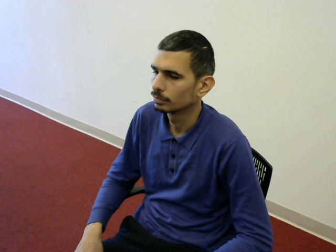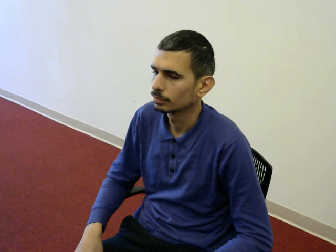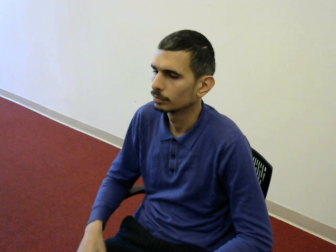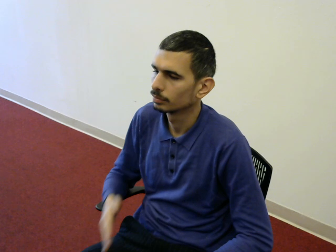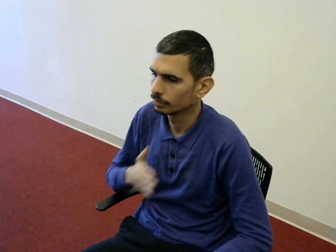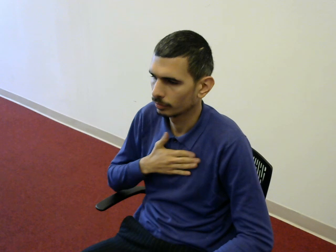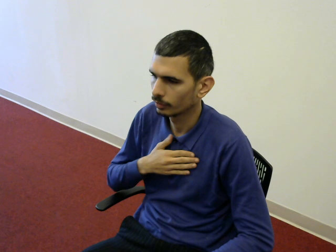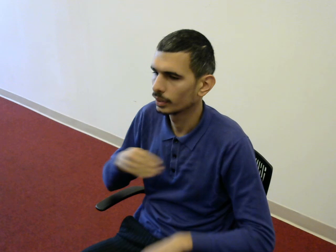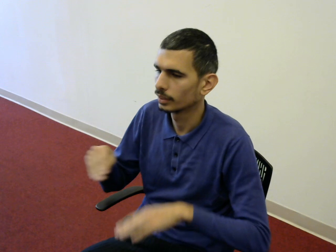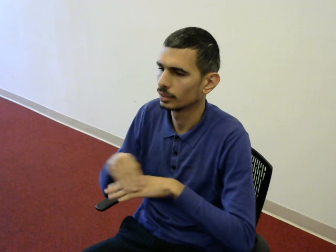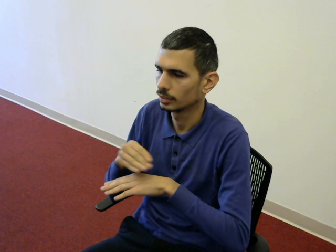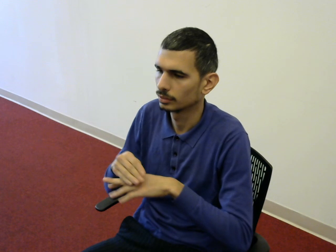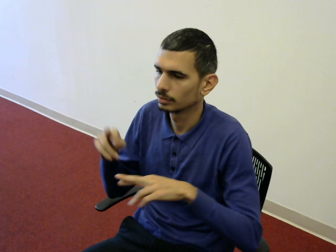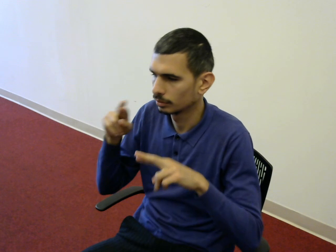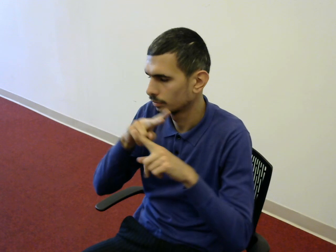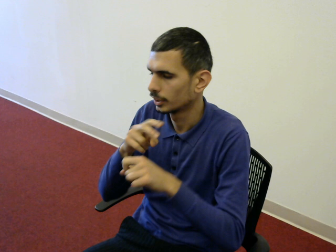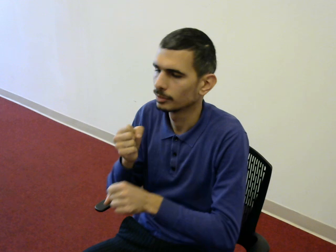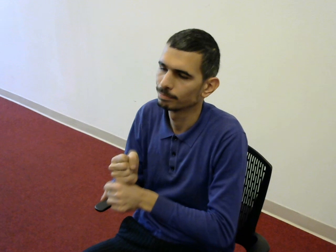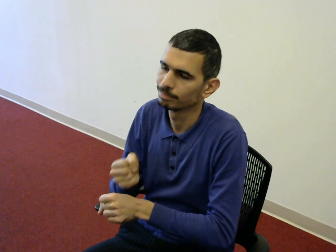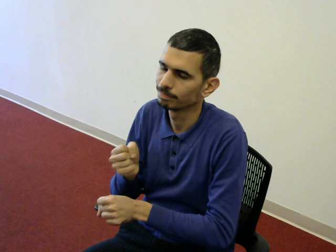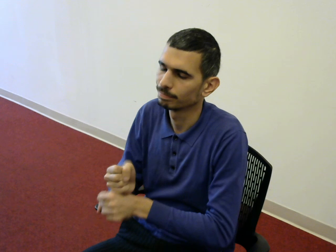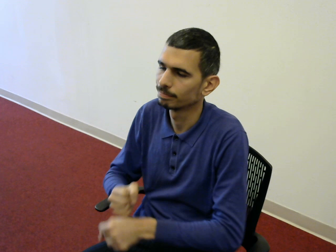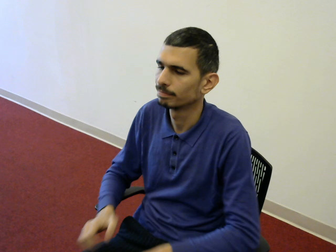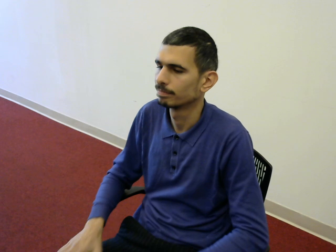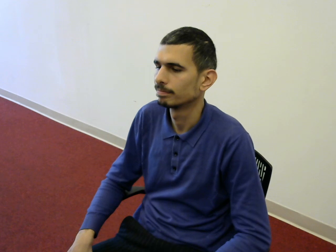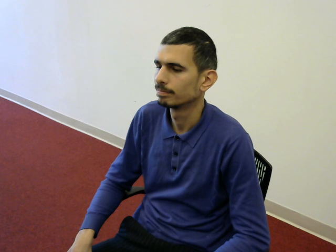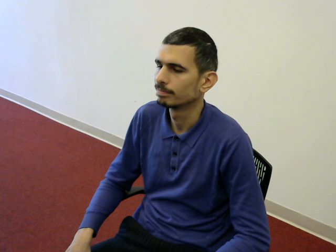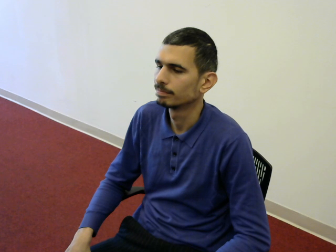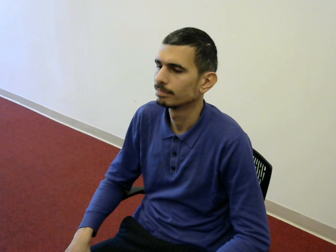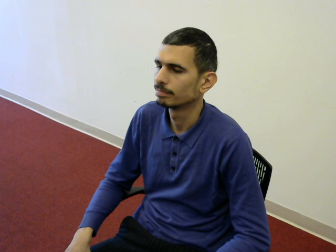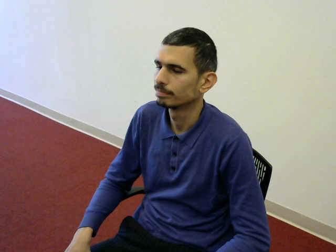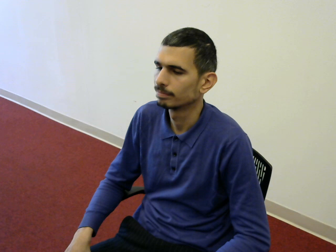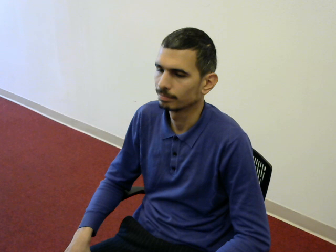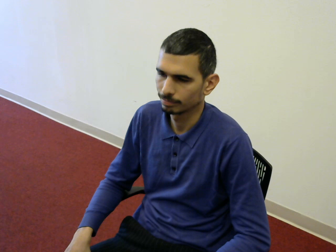Mənim həyat yoldaşım səhv edib